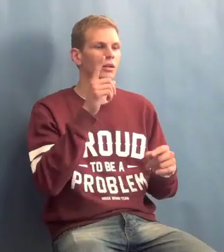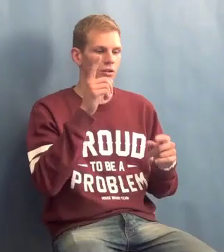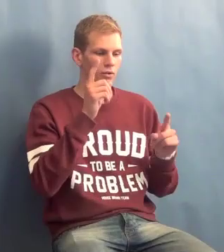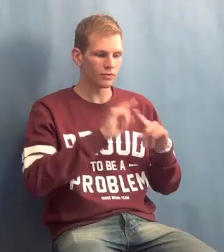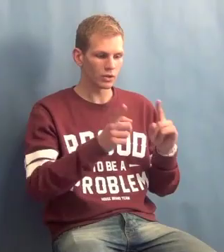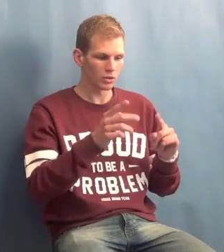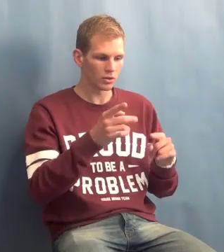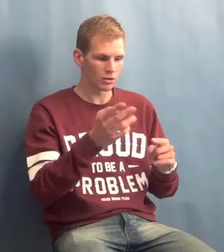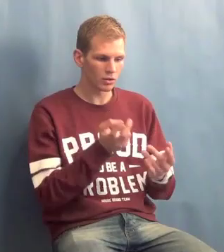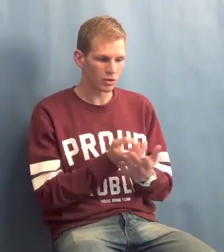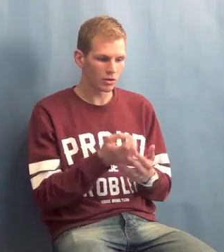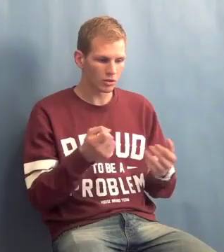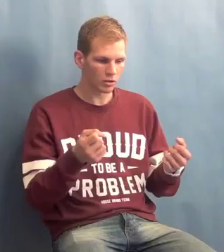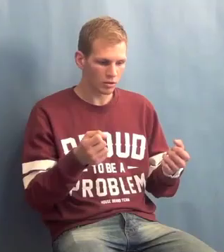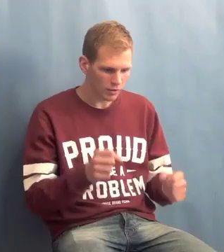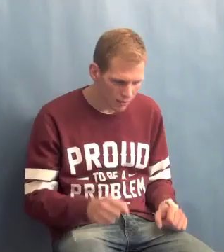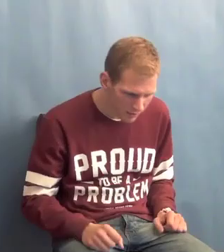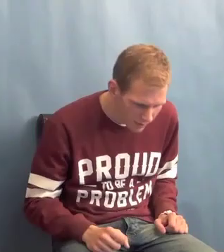Nie wolno... sanki...